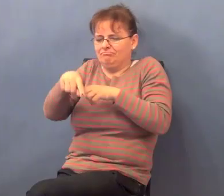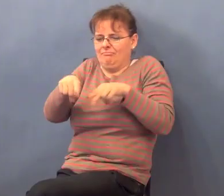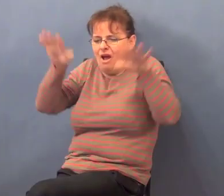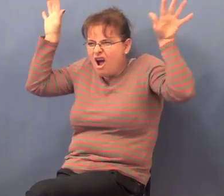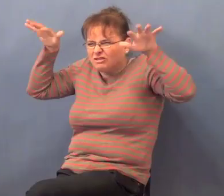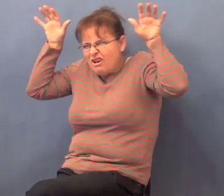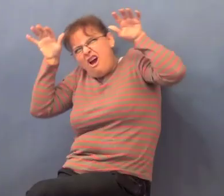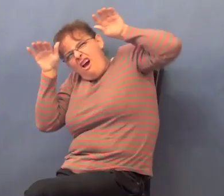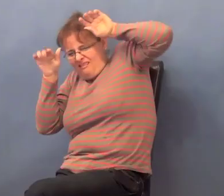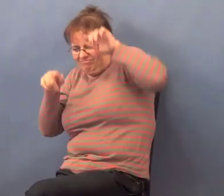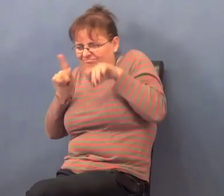Sowa lata nad nim.